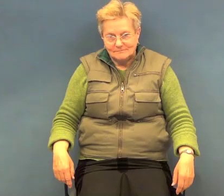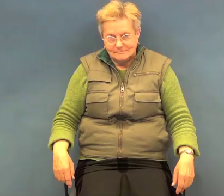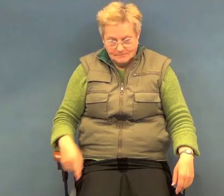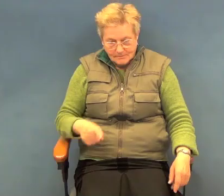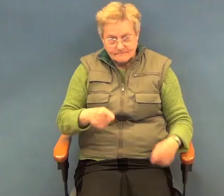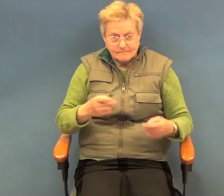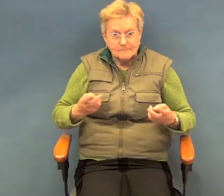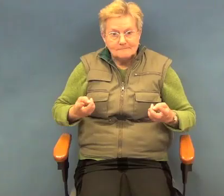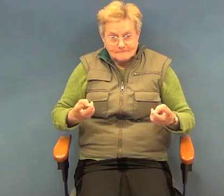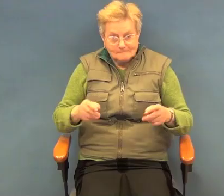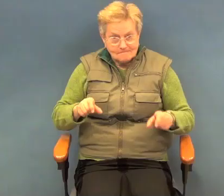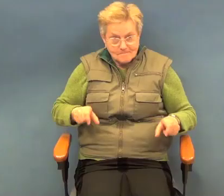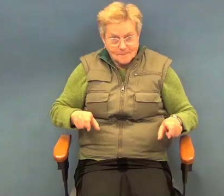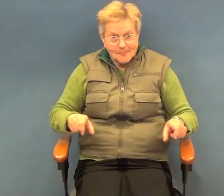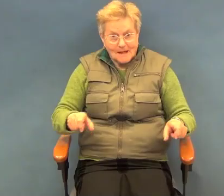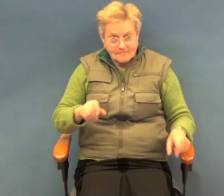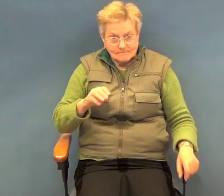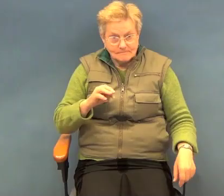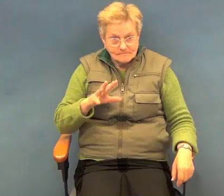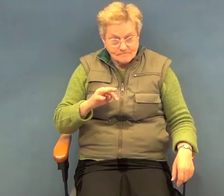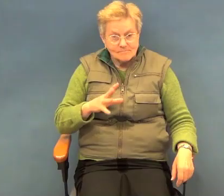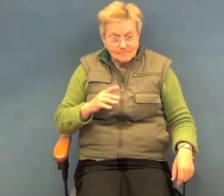Po torach kolejowych, tak, tak.